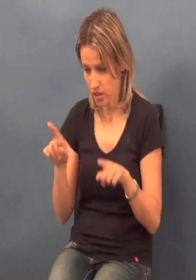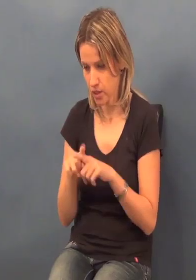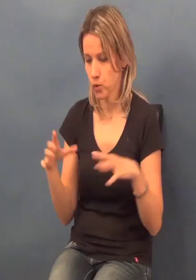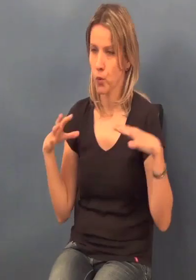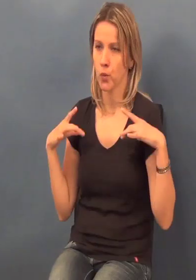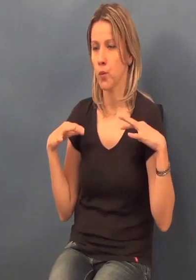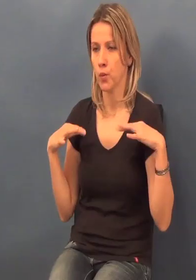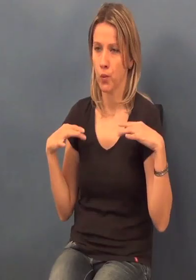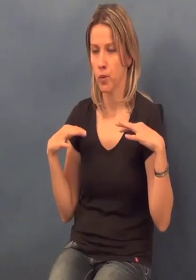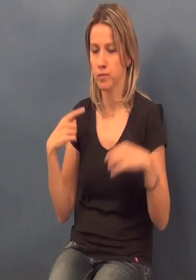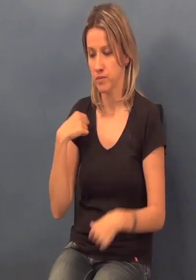Też wolne.